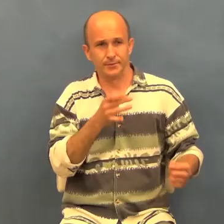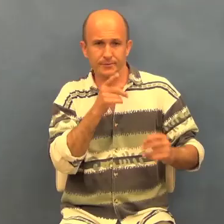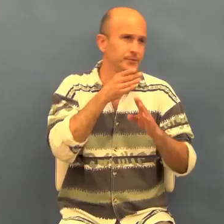O, jest szyba.